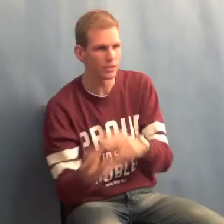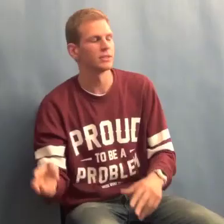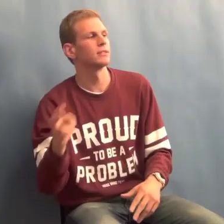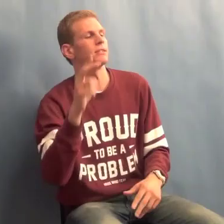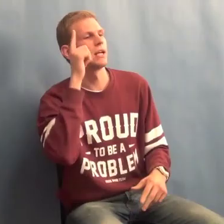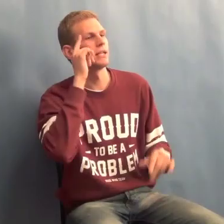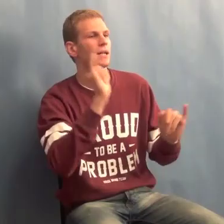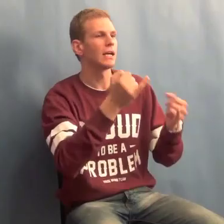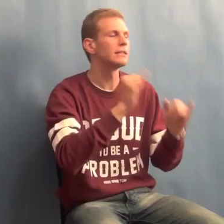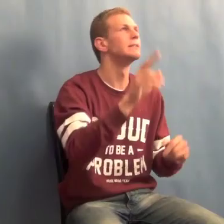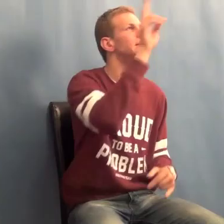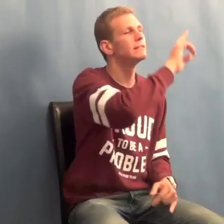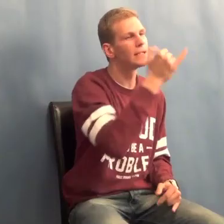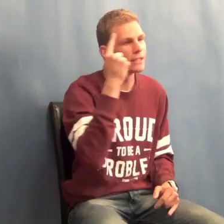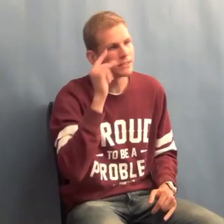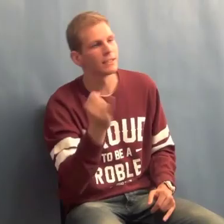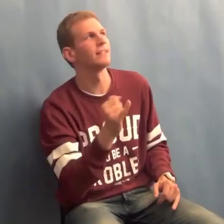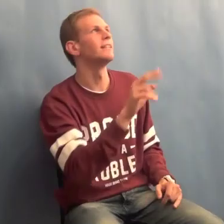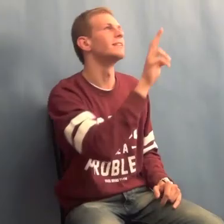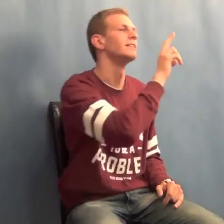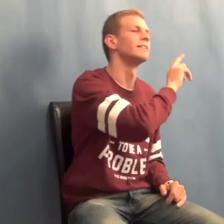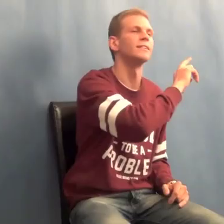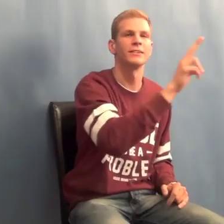Kombinował jak się tam dostać do tego ptaka.